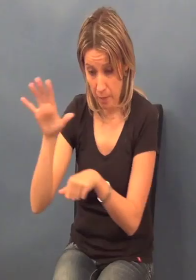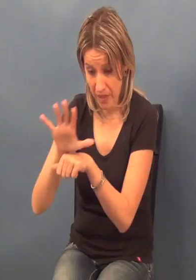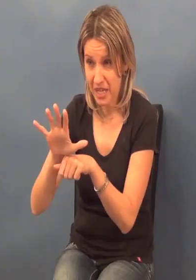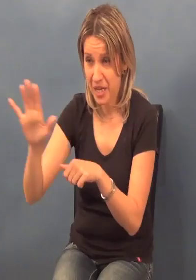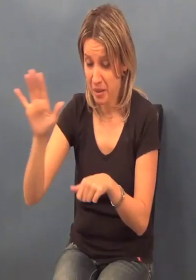Piętnasty.